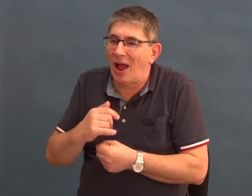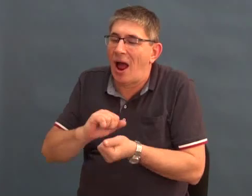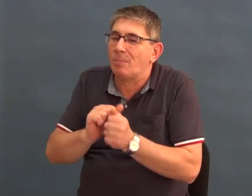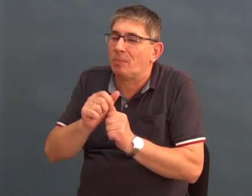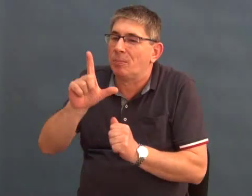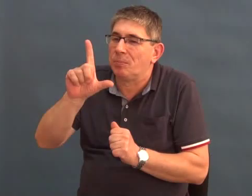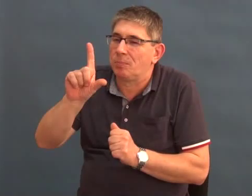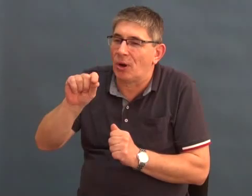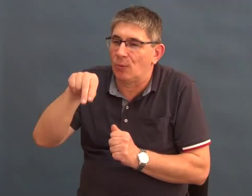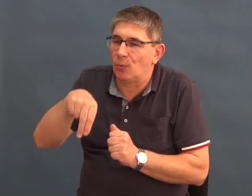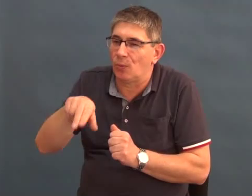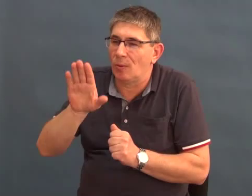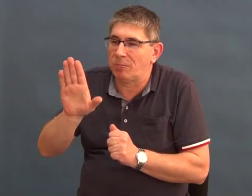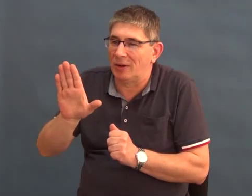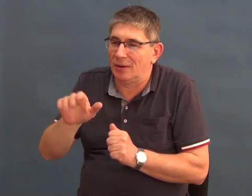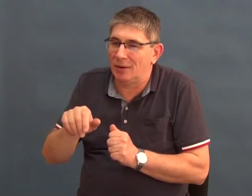Albo w pubie.